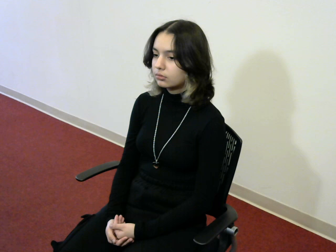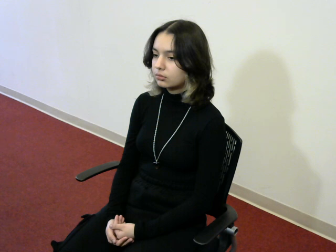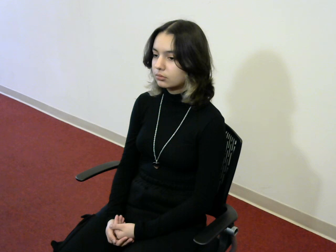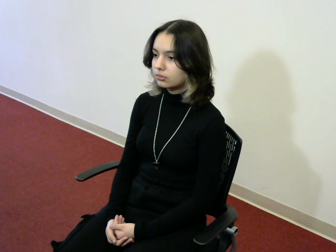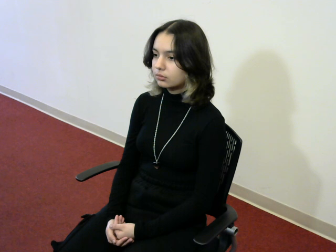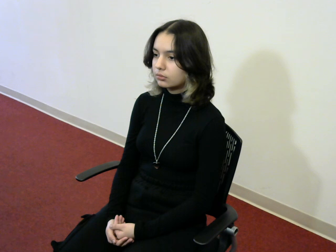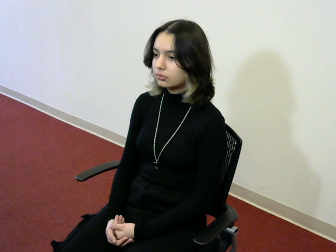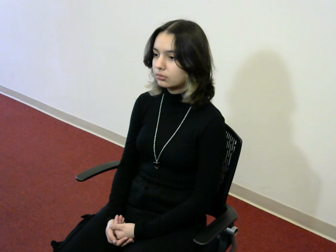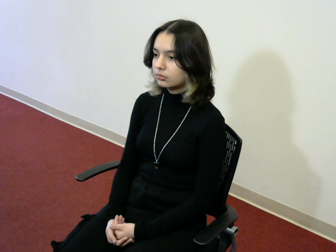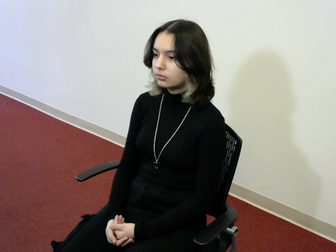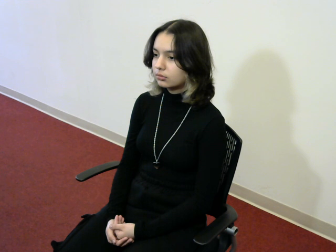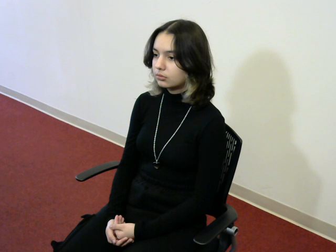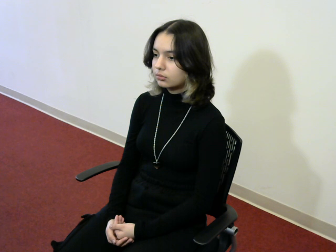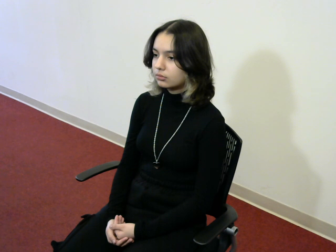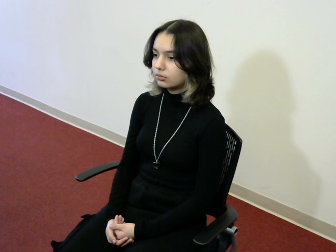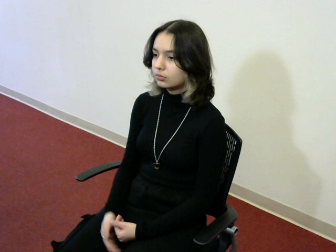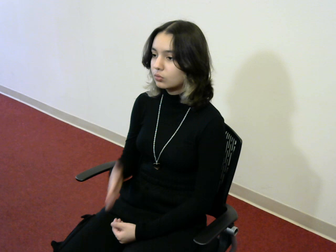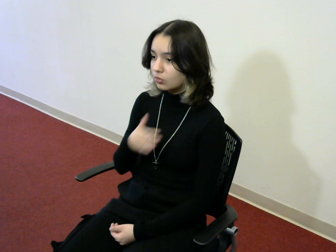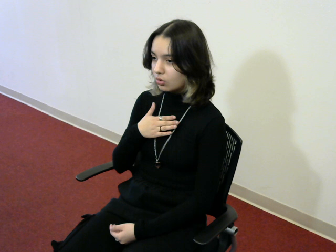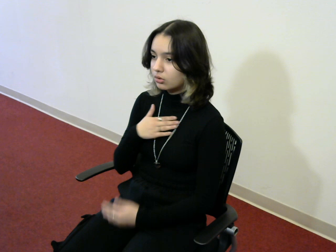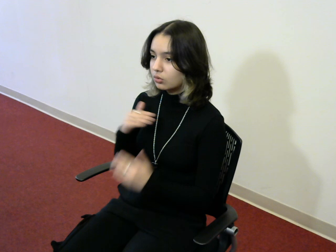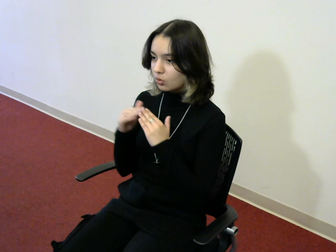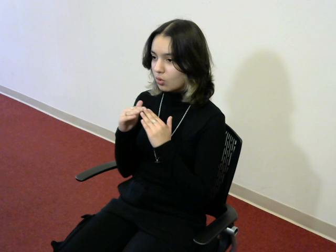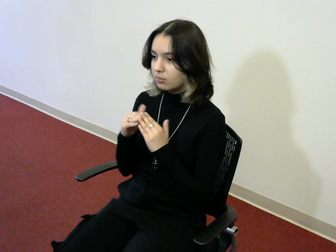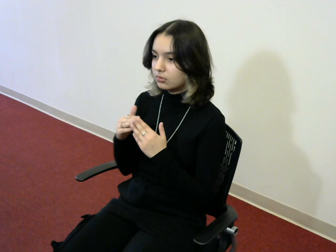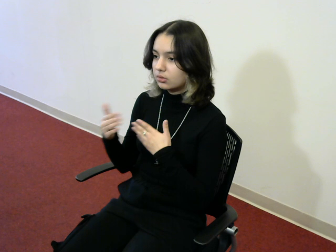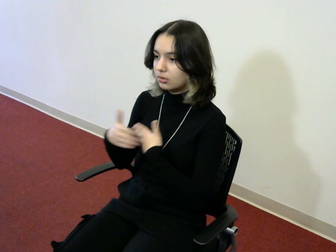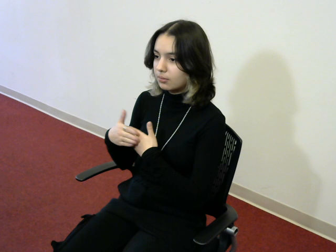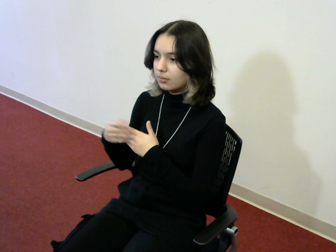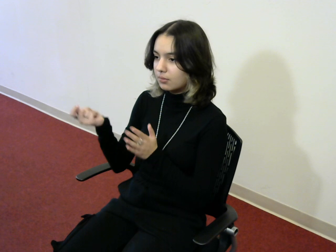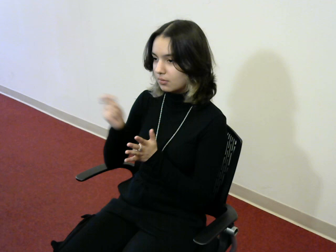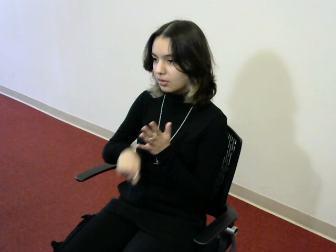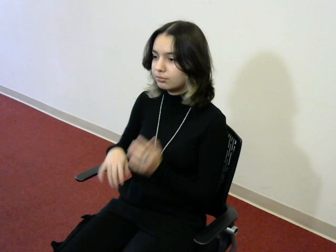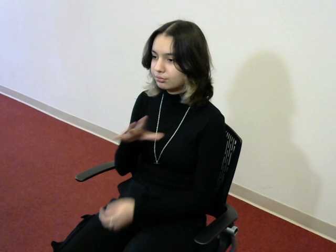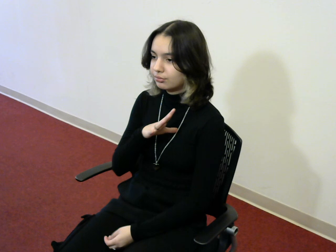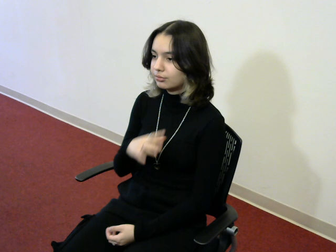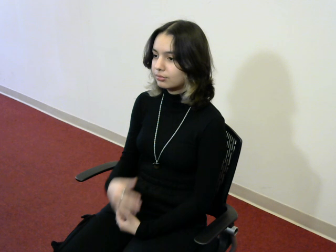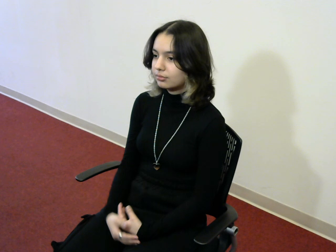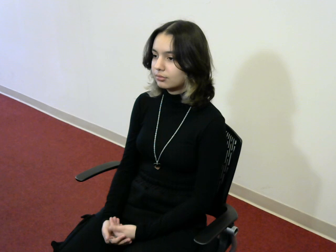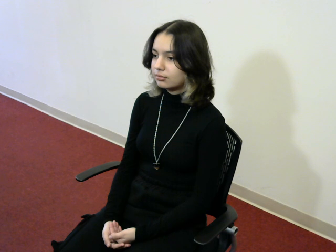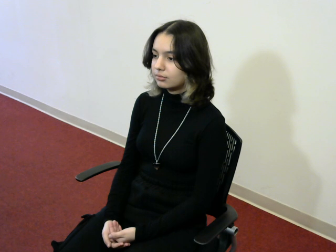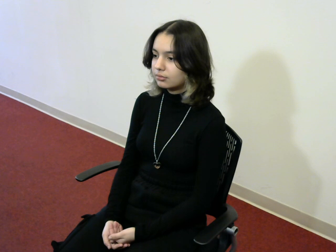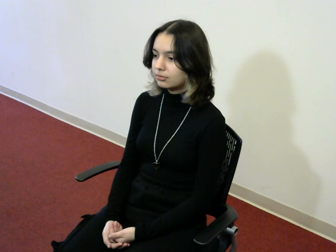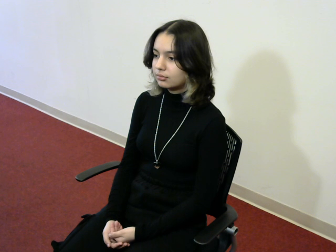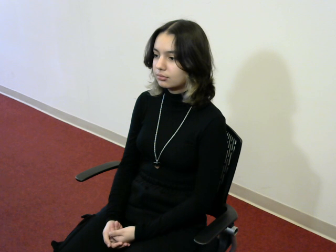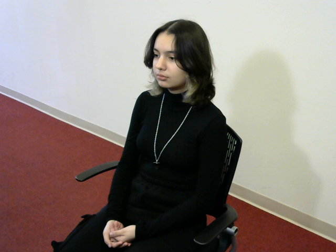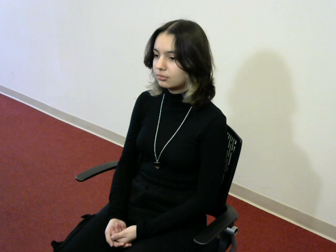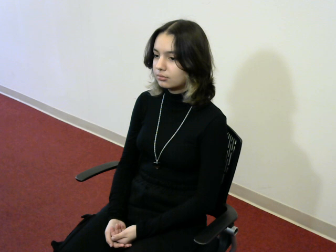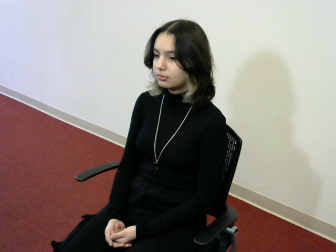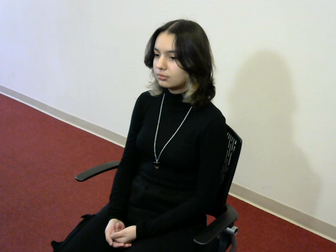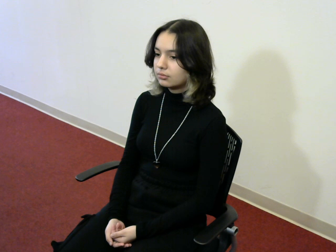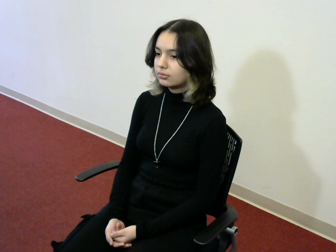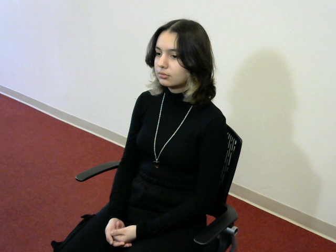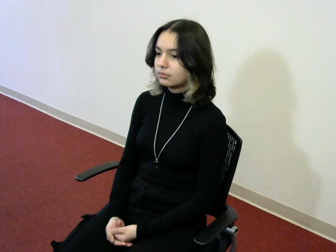Mən evin qapısını bağlamışam